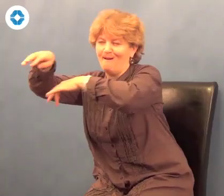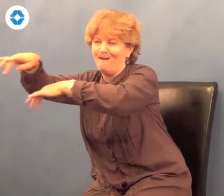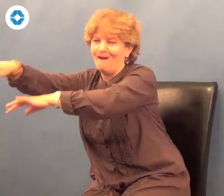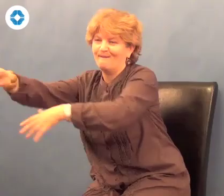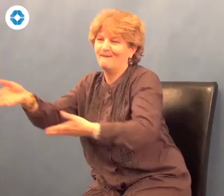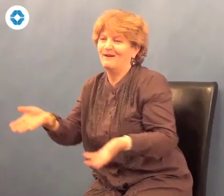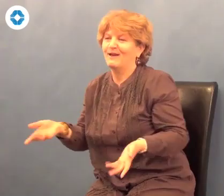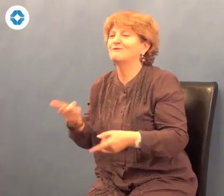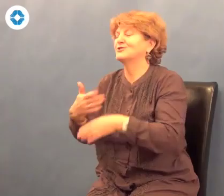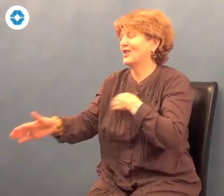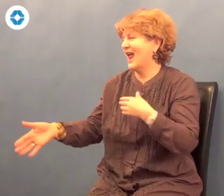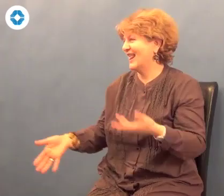I co dalej?